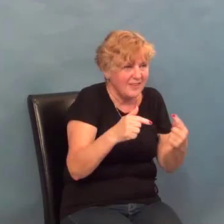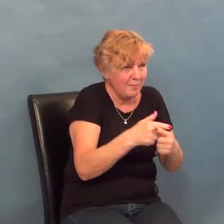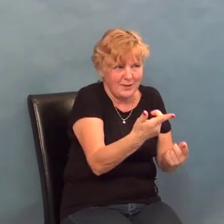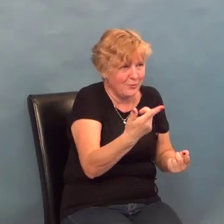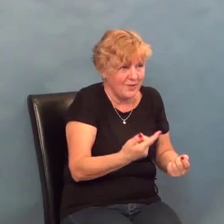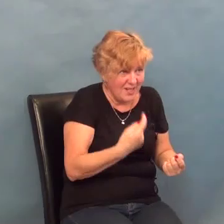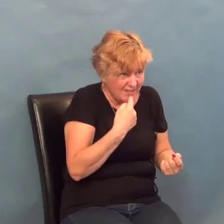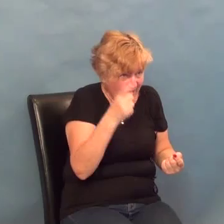Język niemiecki nie pasuje.